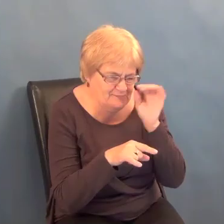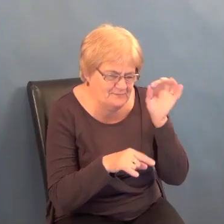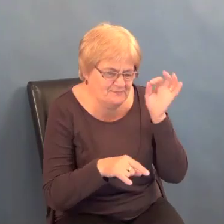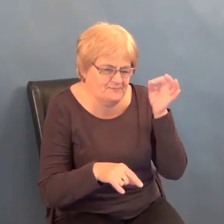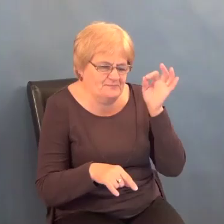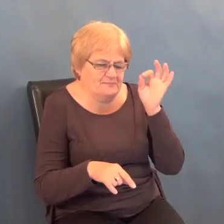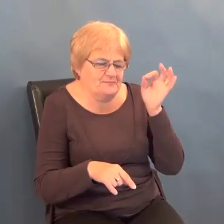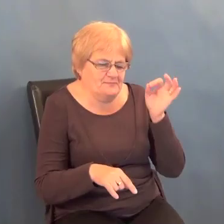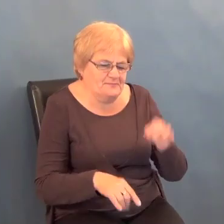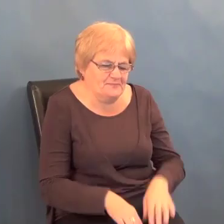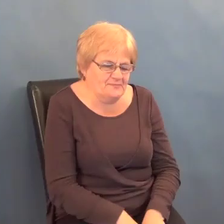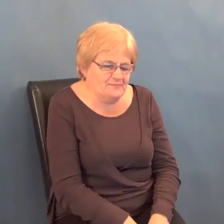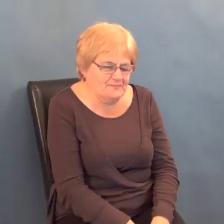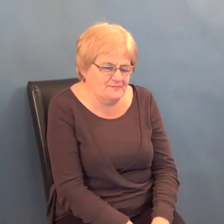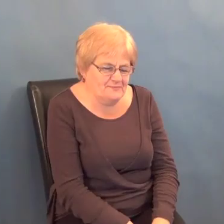Dobrze, dobrze, dobrze.